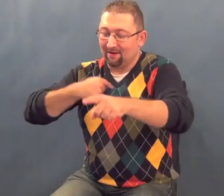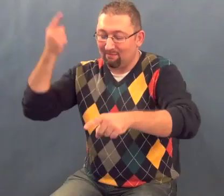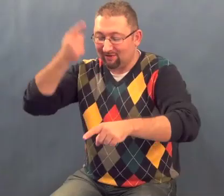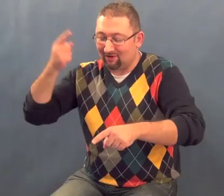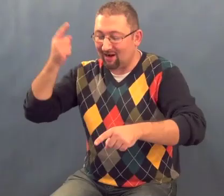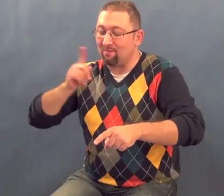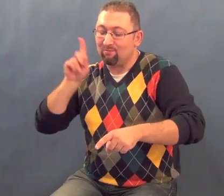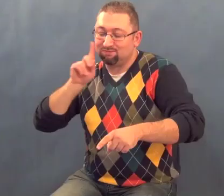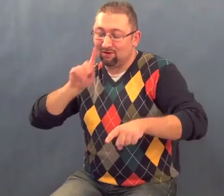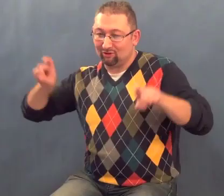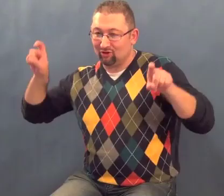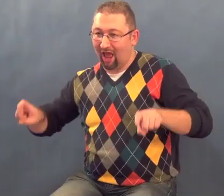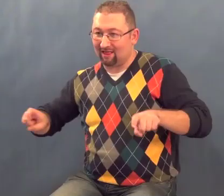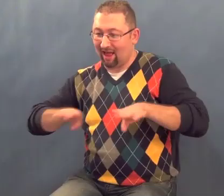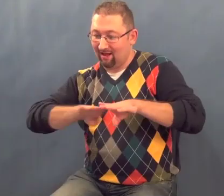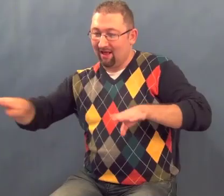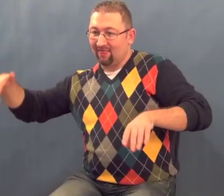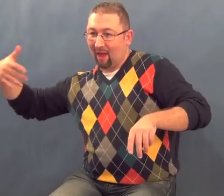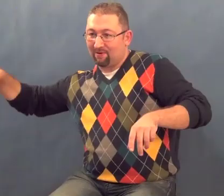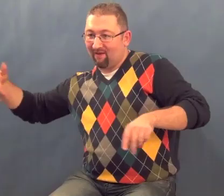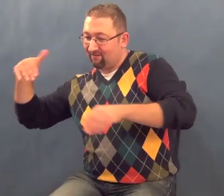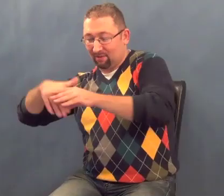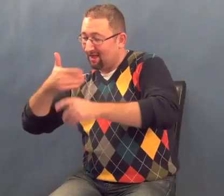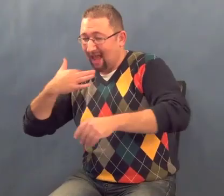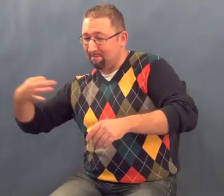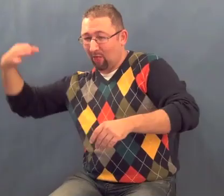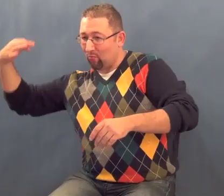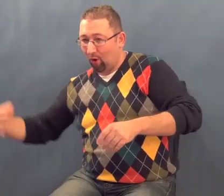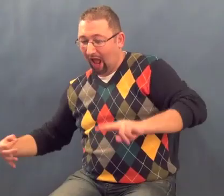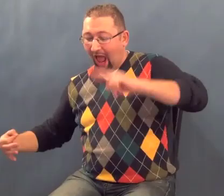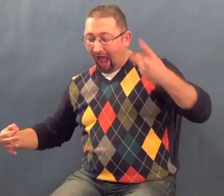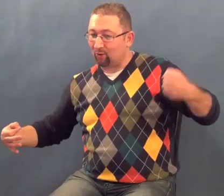Ja myślę, że facet siedzi po prawej stronie, tam gdzie nie ma nogi.